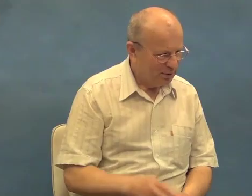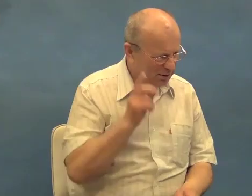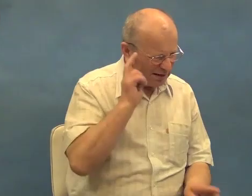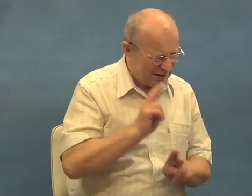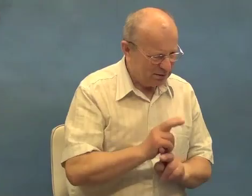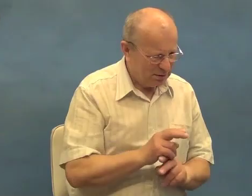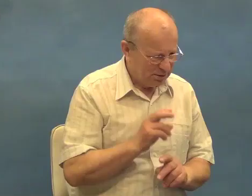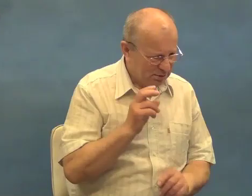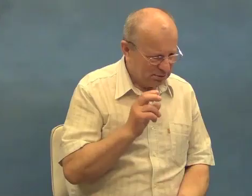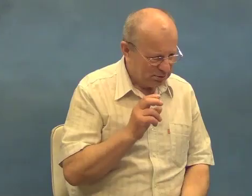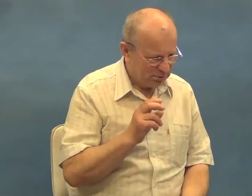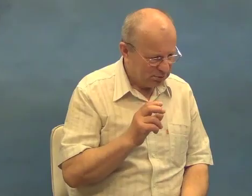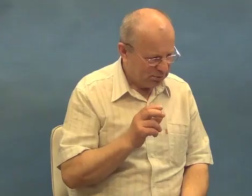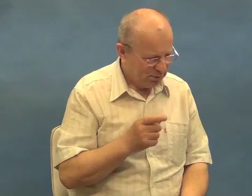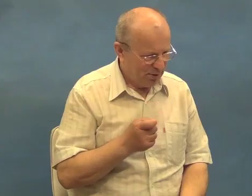Dźwięk.